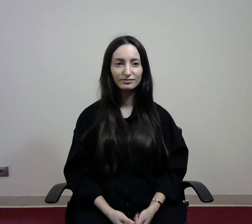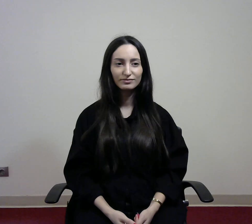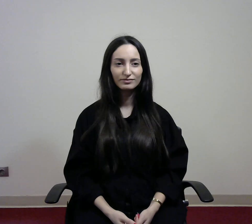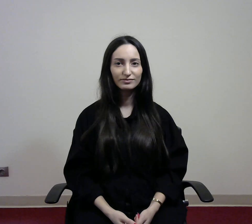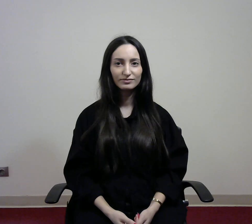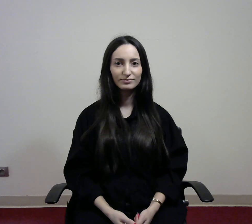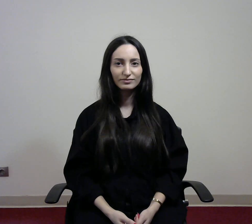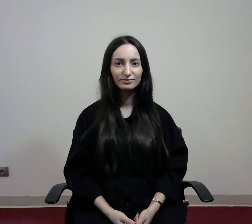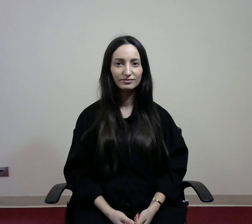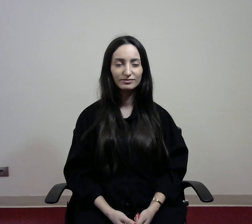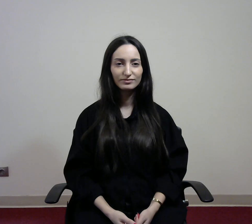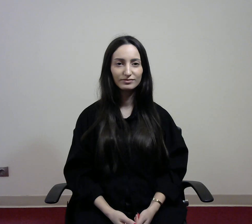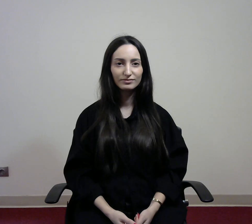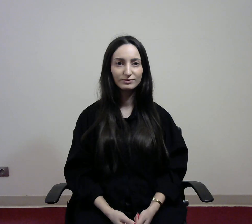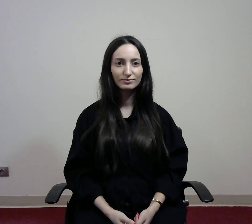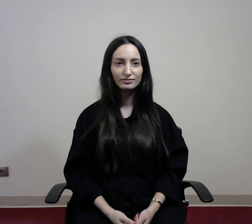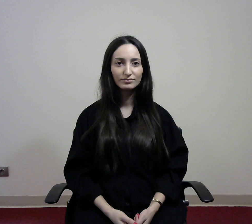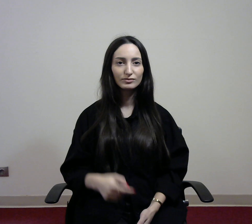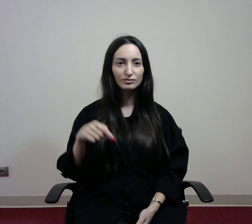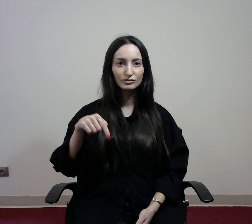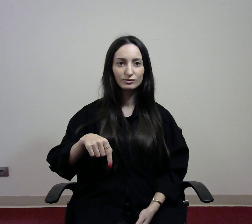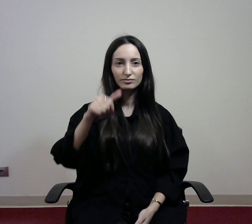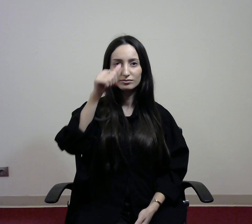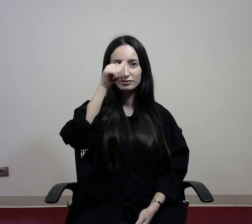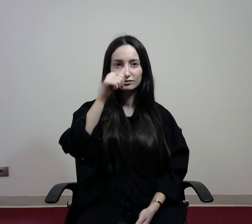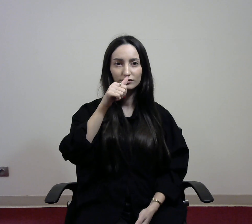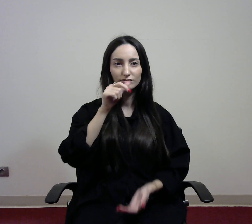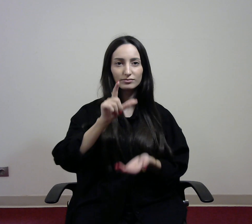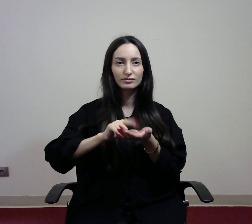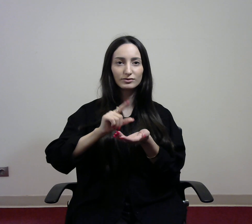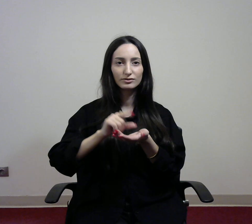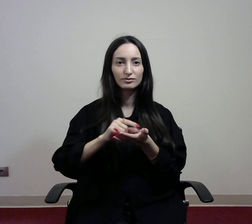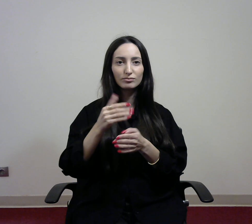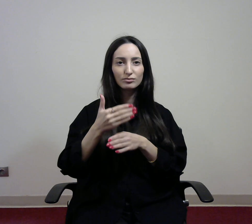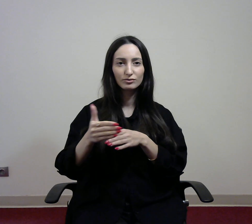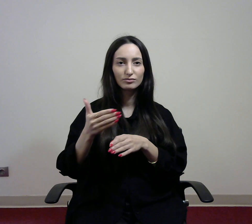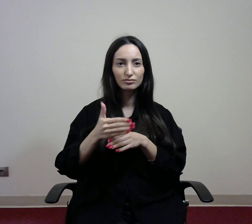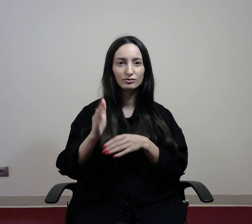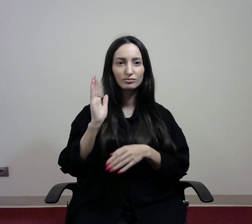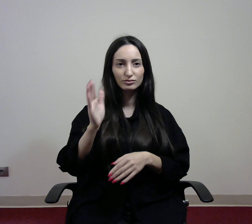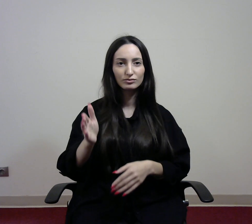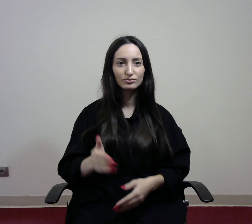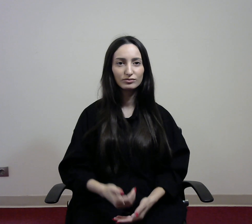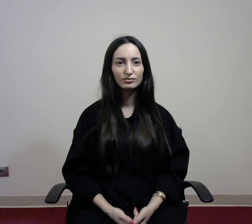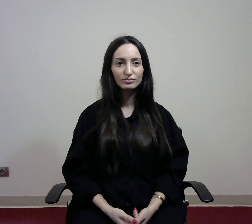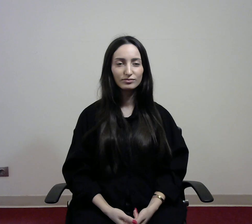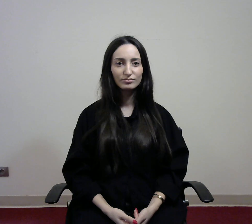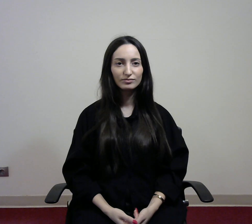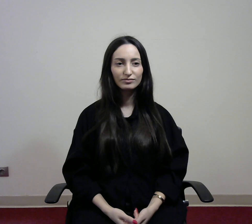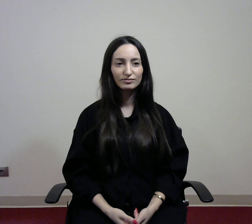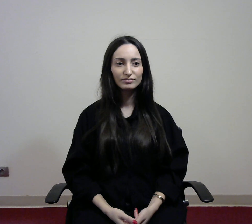Bu ay pensiyalar gecikəcək